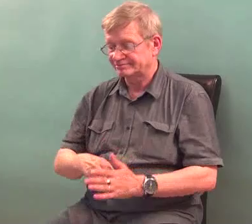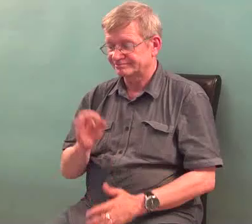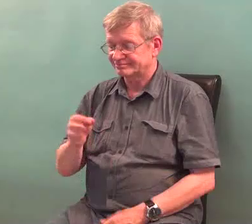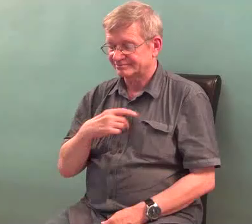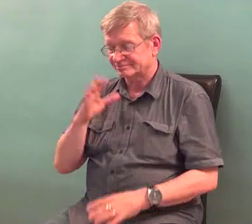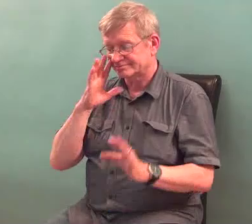Ja się pomyliłem.